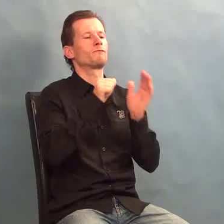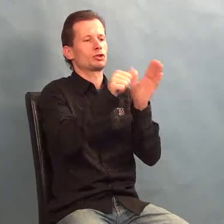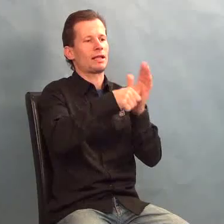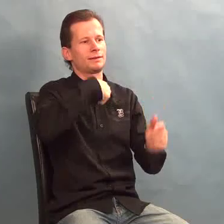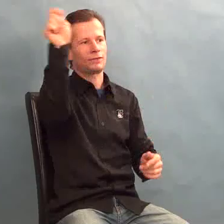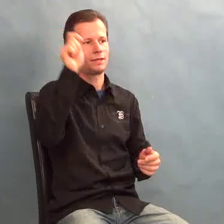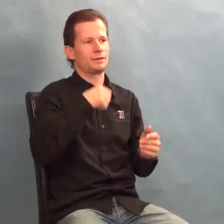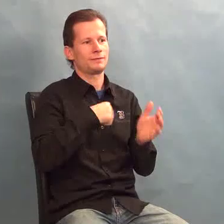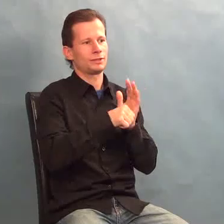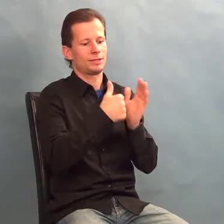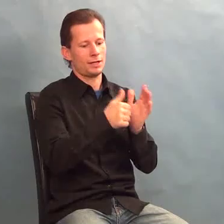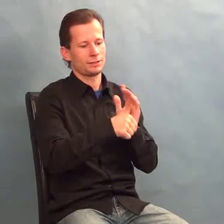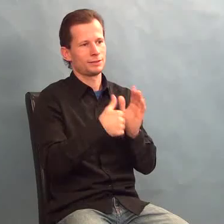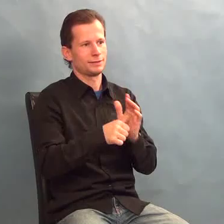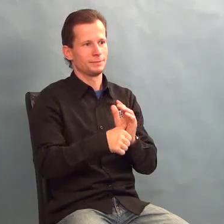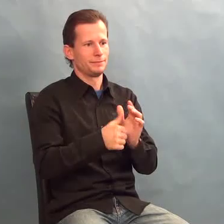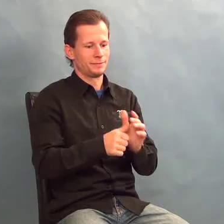Wyjeżdżam na wycieczkę.